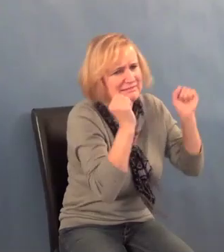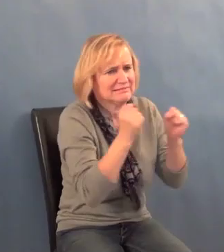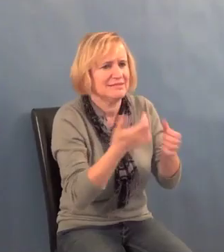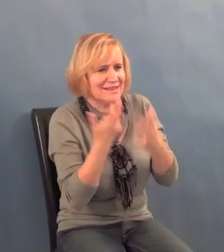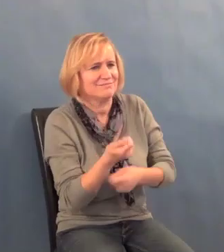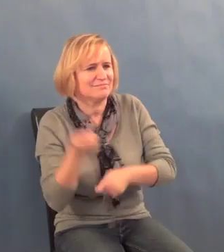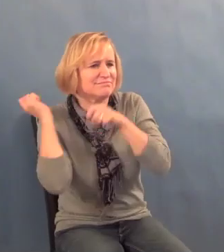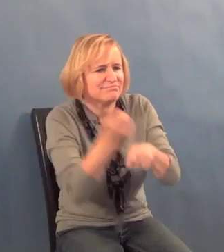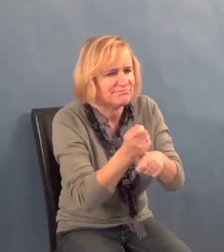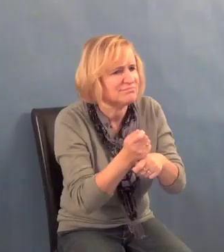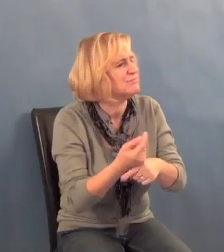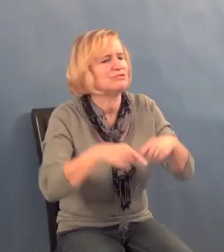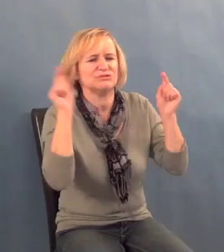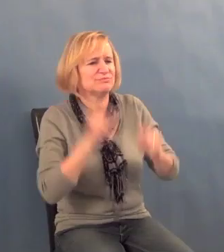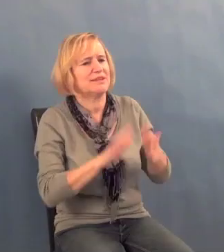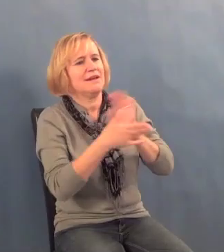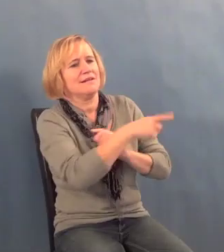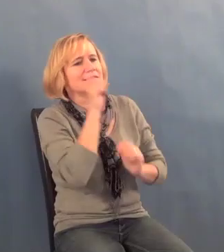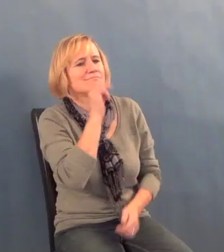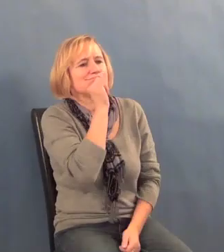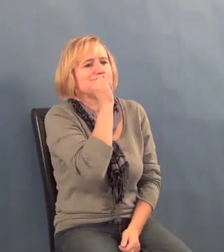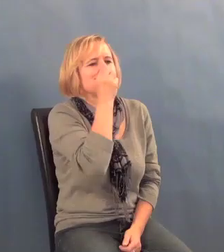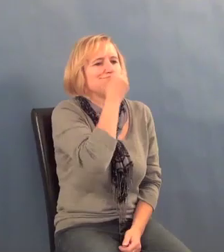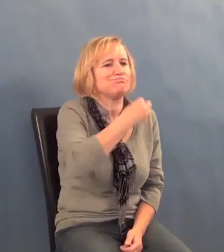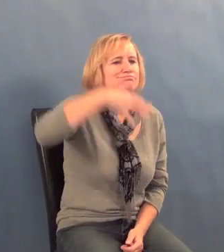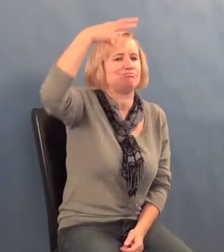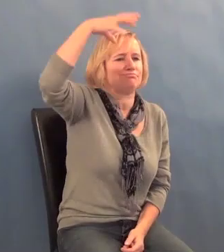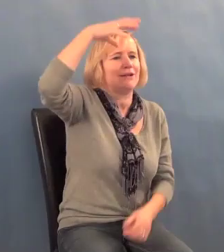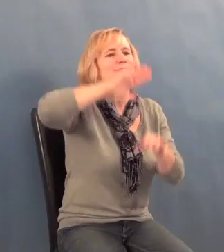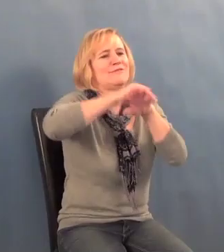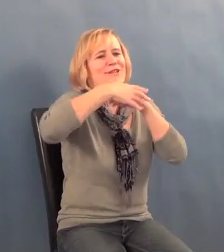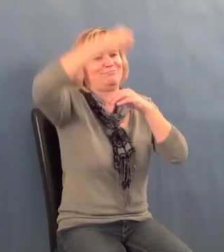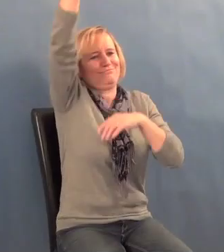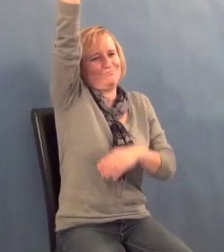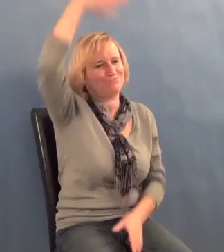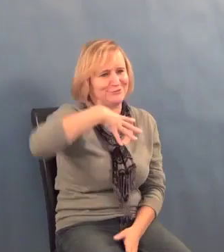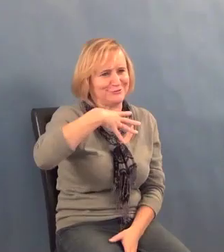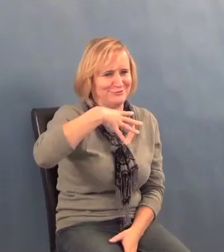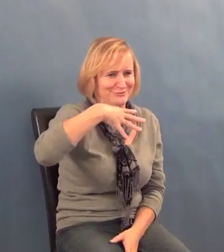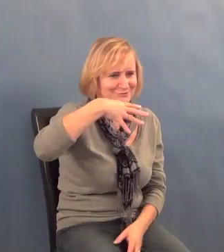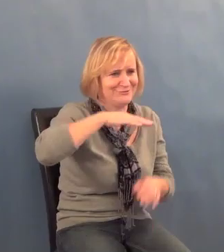Strażak chciał rozwalić drzwi toporkiem strażackim, ale nie musiał, bo nagle okazało się, że to czujnik dymu wykrył dym z zapalonego papierosa i uruchomił się zraszacz wody.